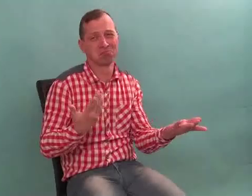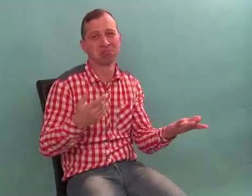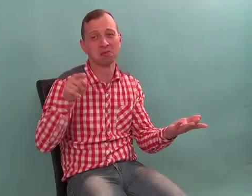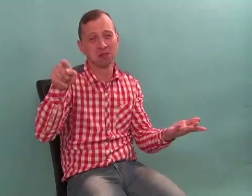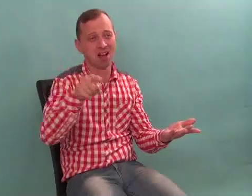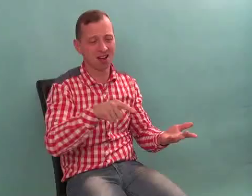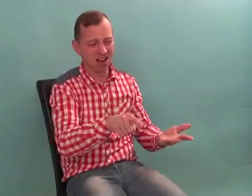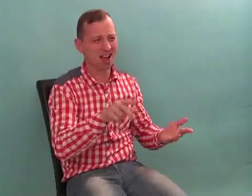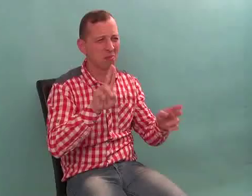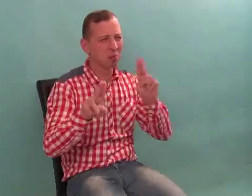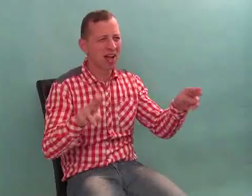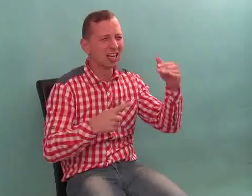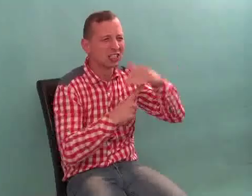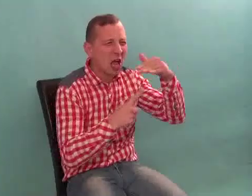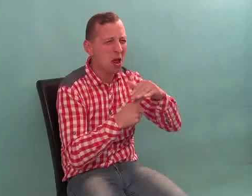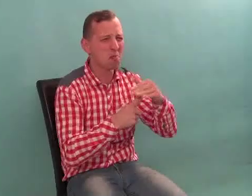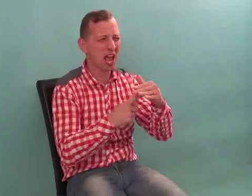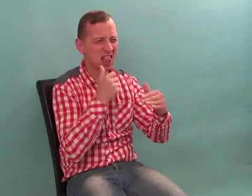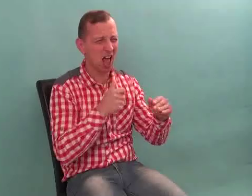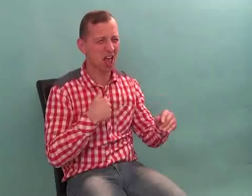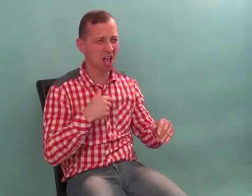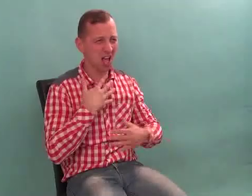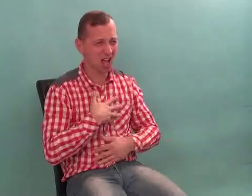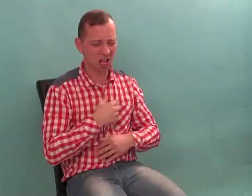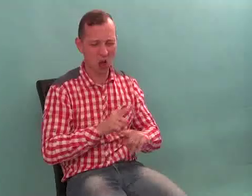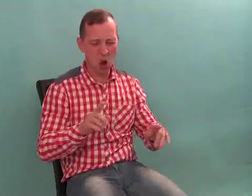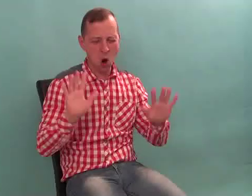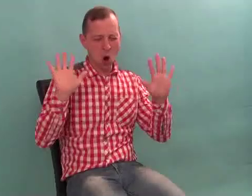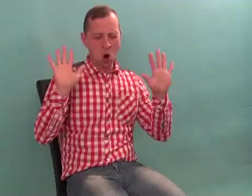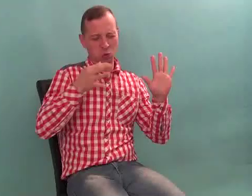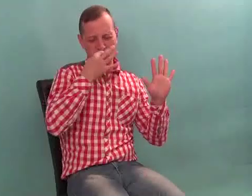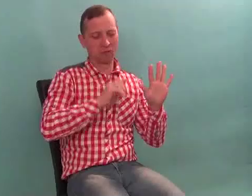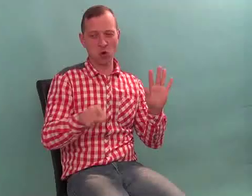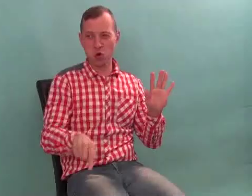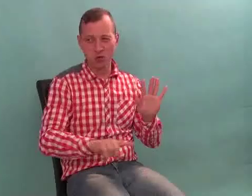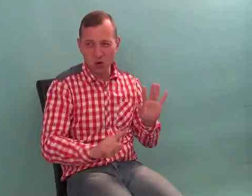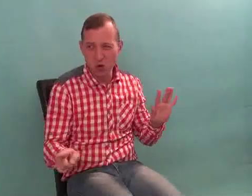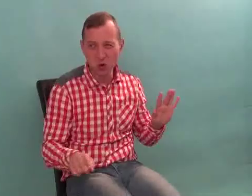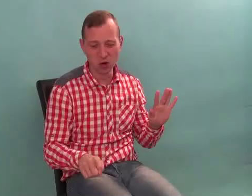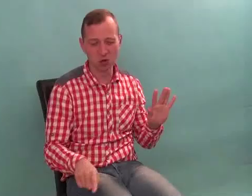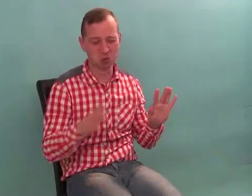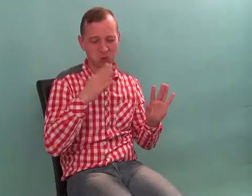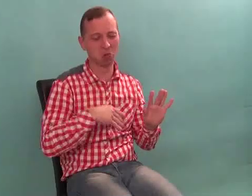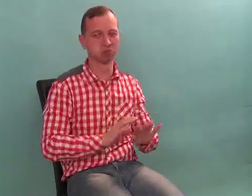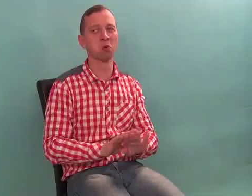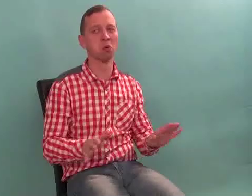A to co na obrazku, to tam są plamy, grzyb, pleśń, bakterie, nie chcę w tym kąpać, śmierdzi i nie wolno.